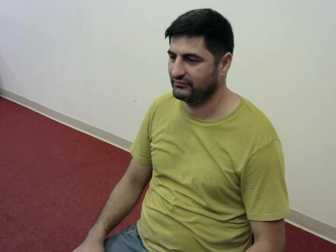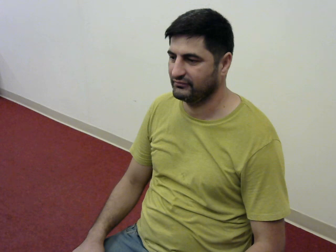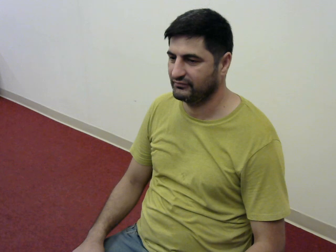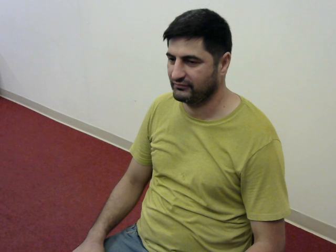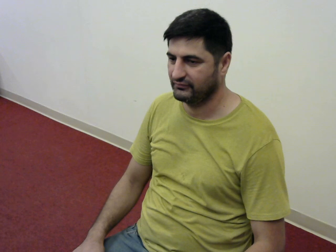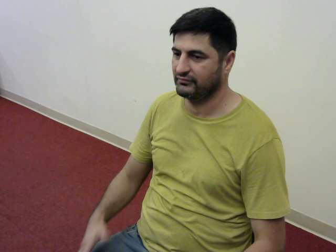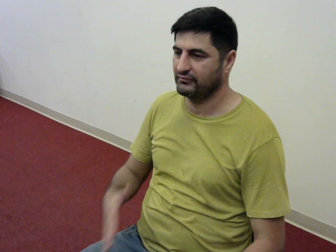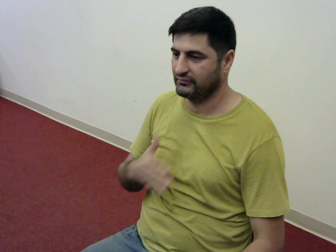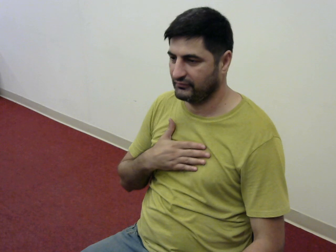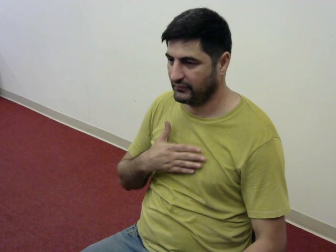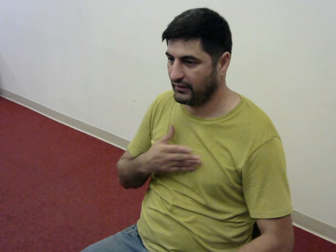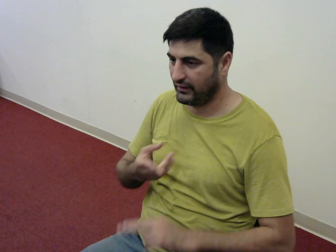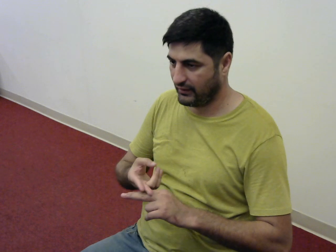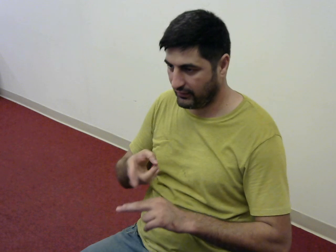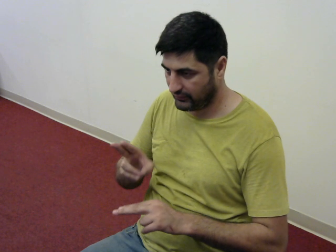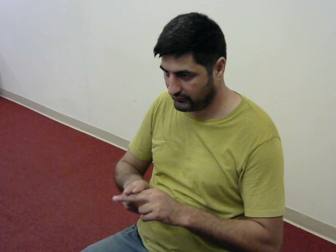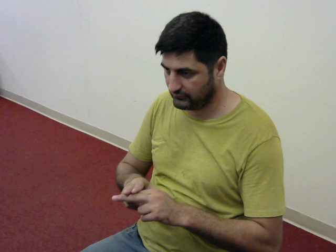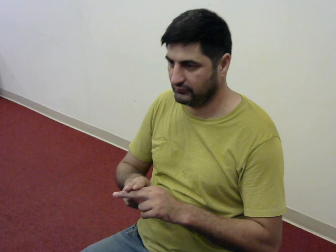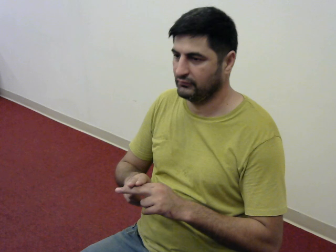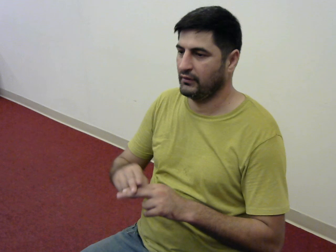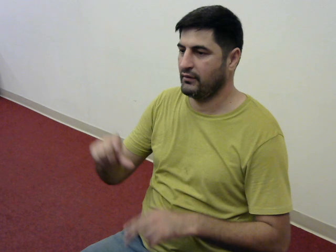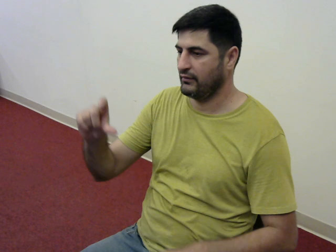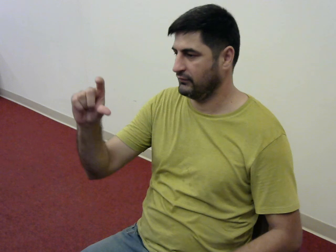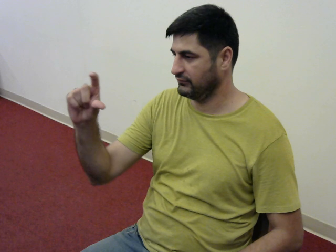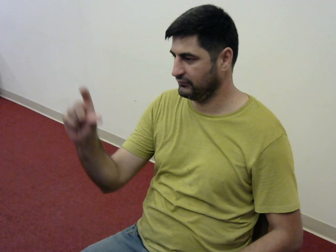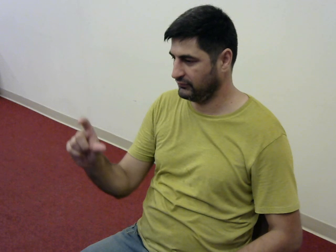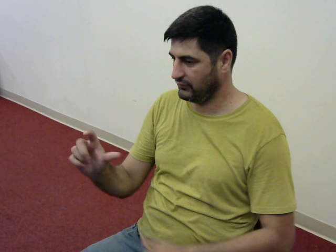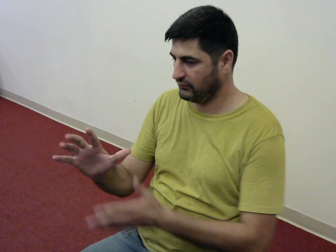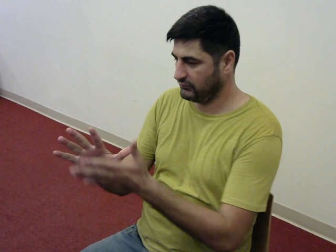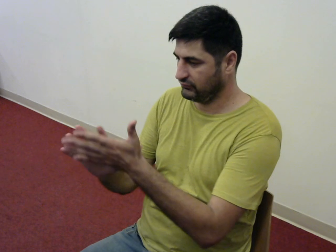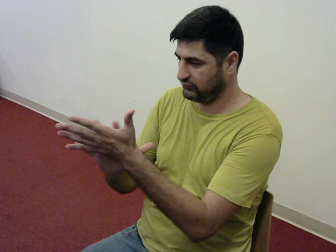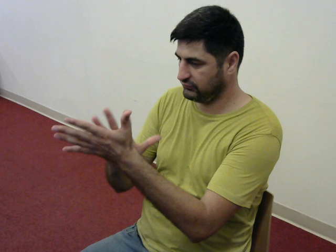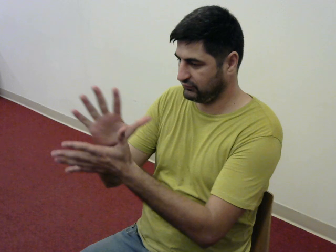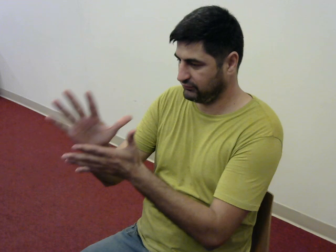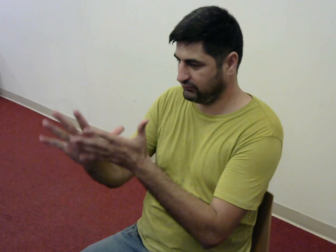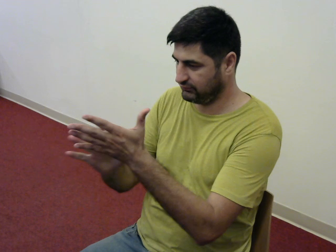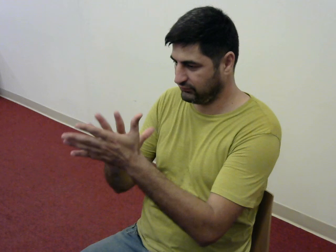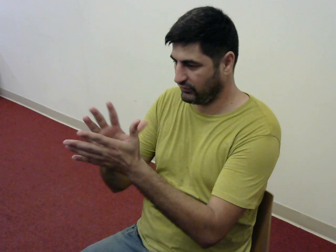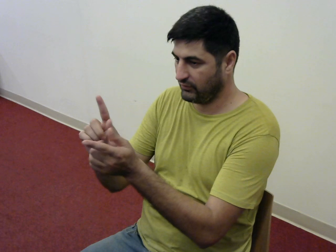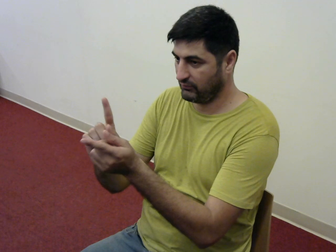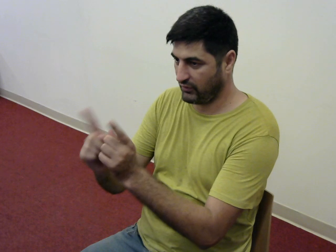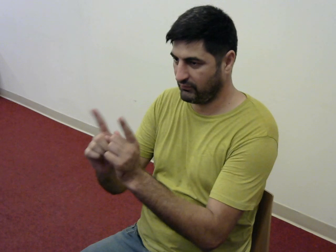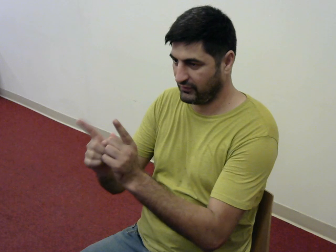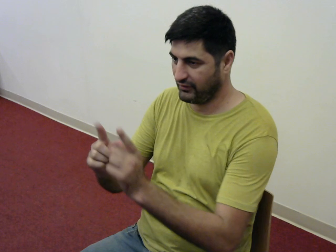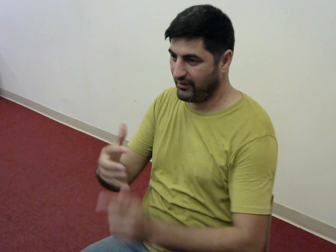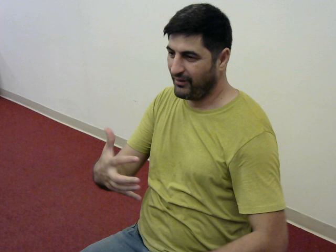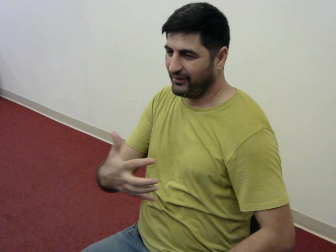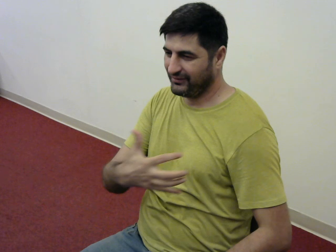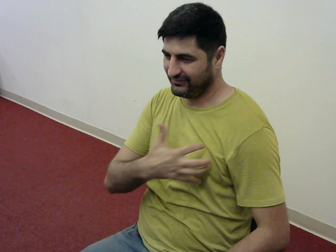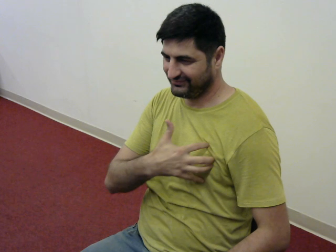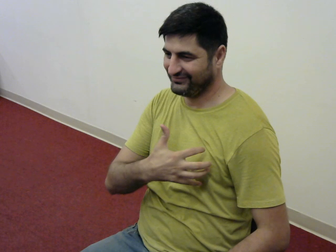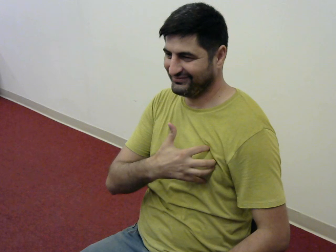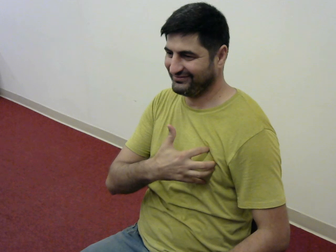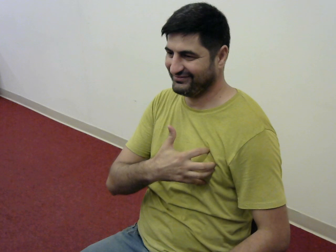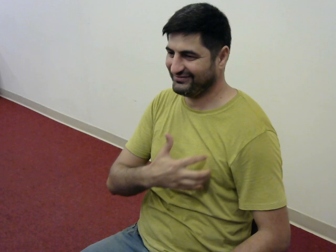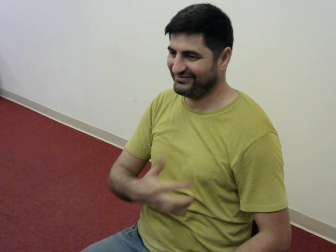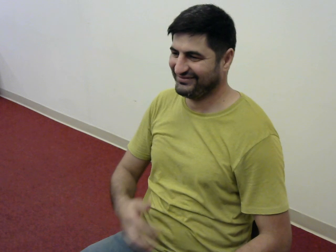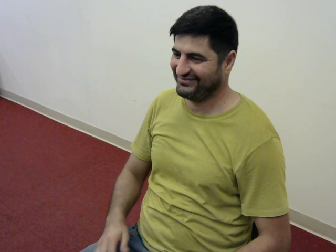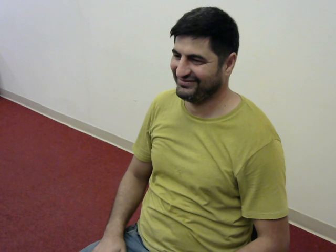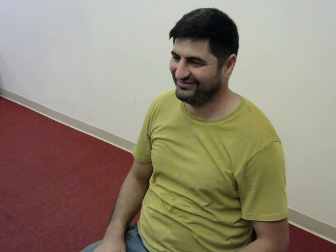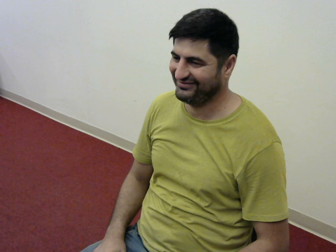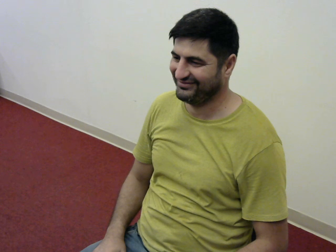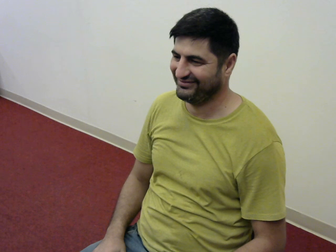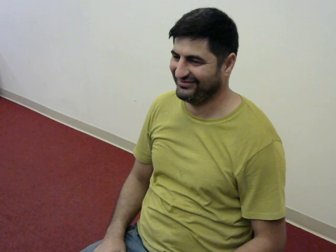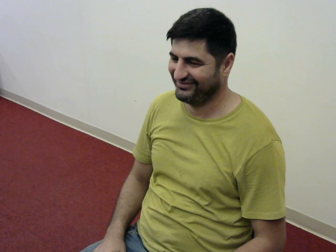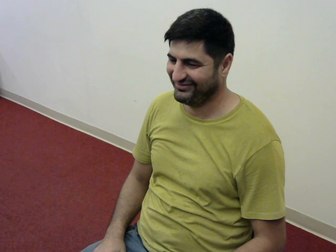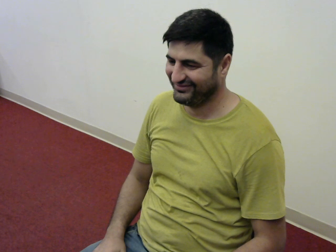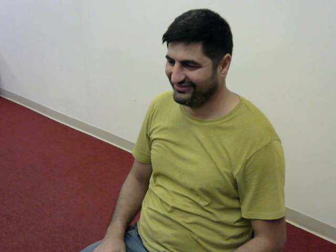Mən bu əsərin surdotərcüməsini istəyirəm